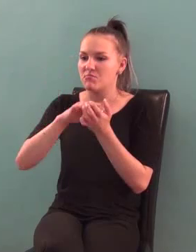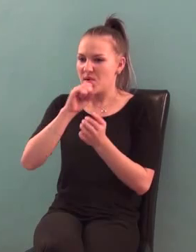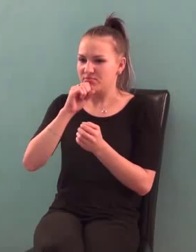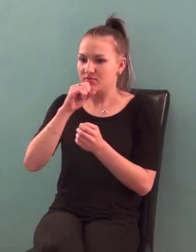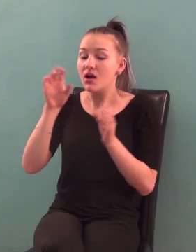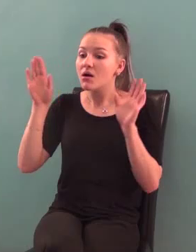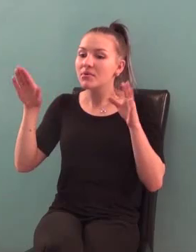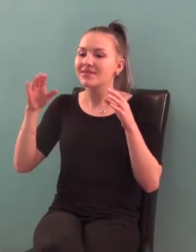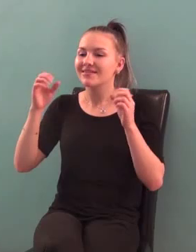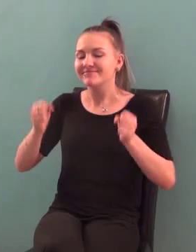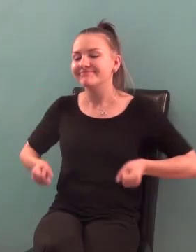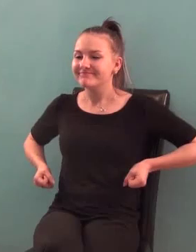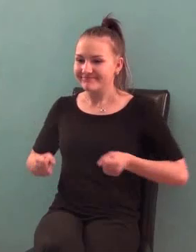Ptaszek huśta się spokojnie na huśtawce.